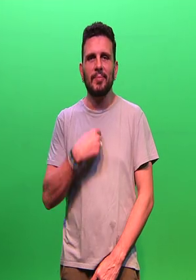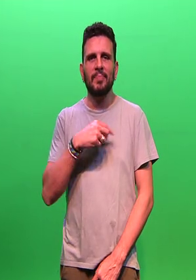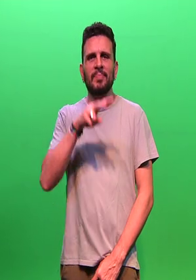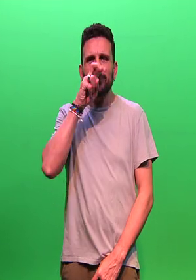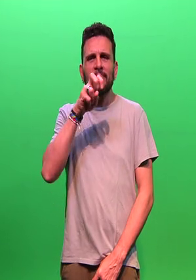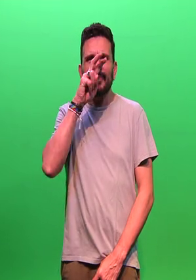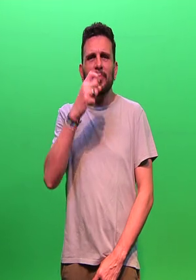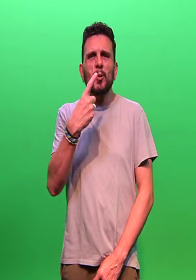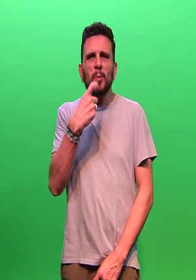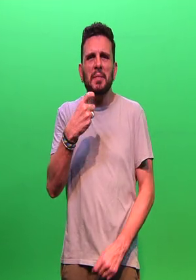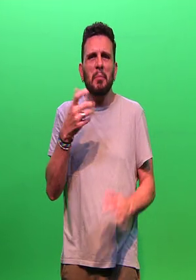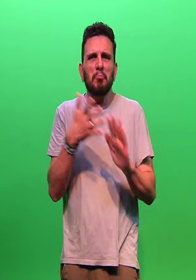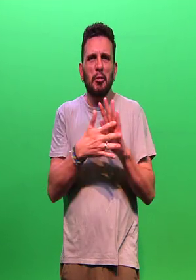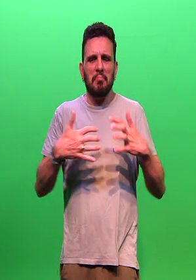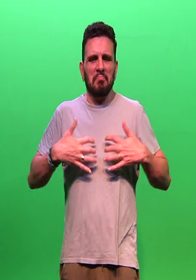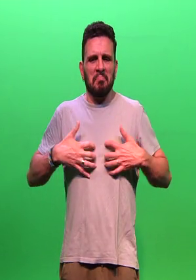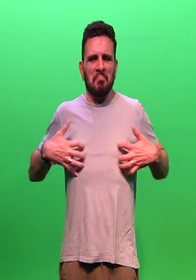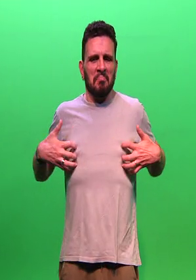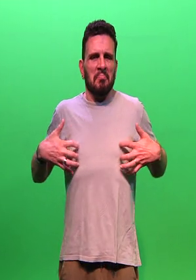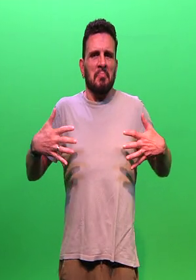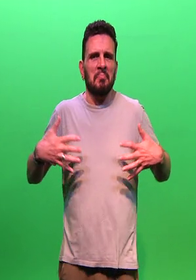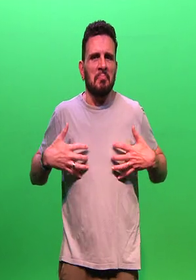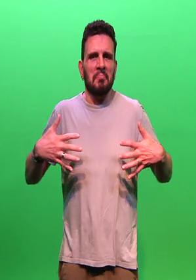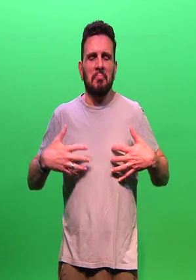Em costa insiprar perquè les costelles es mouen quan respiro.